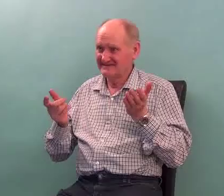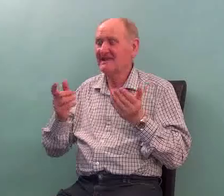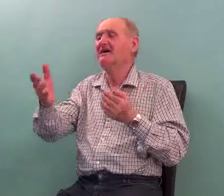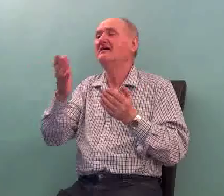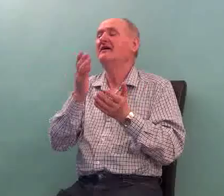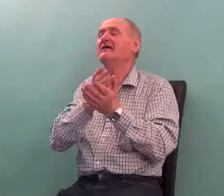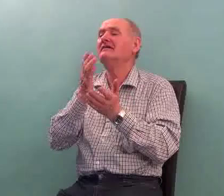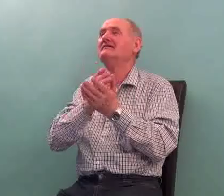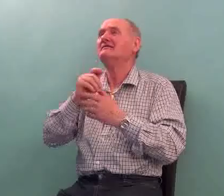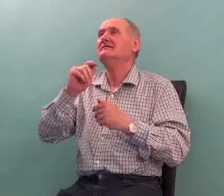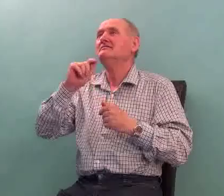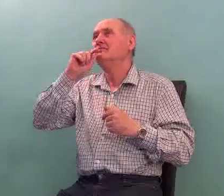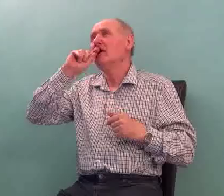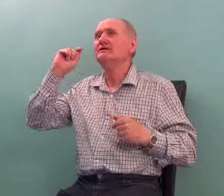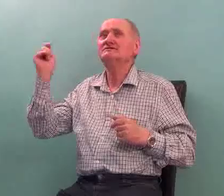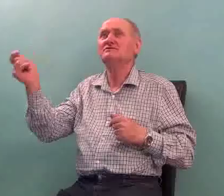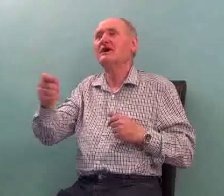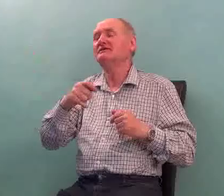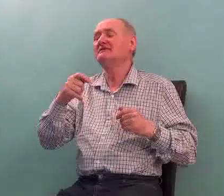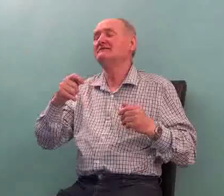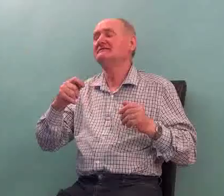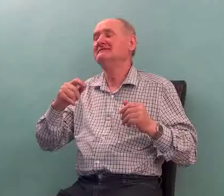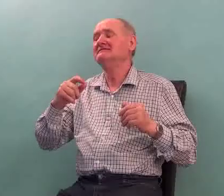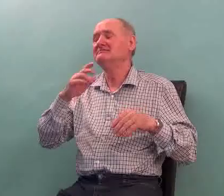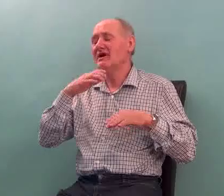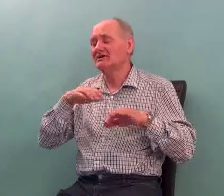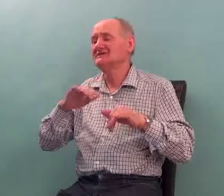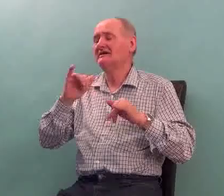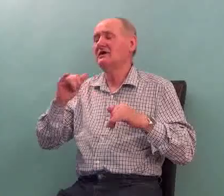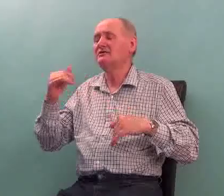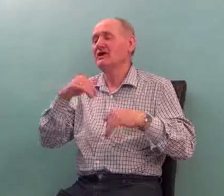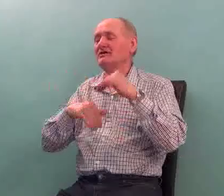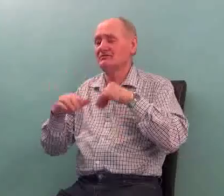Czy ty podróżowałeś nad morze i w góry?